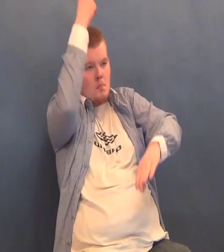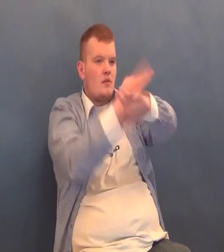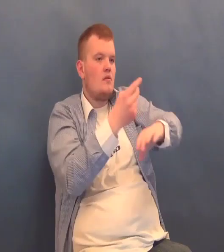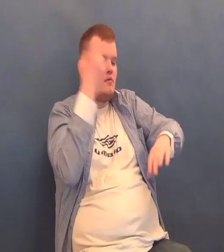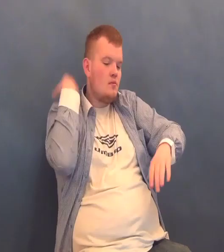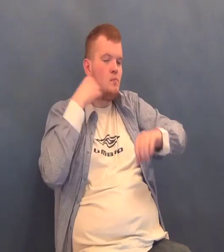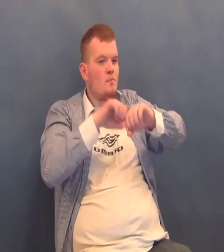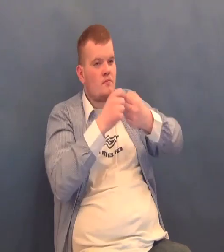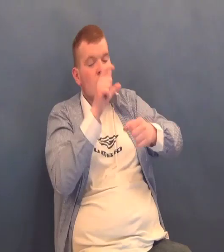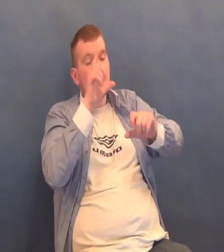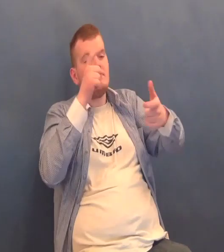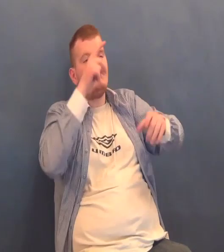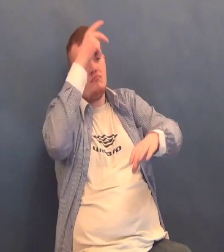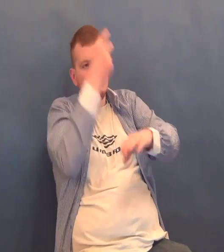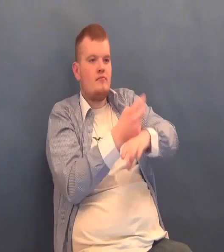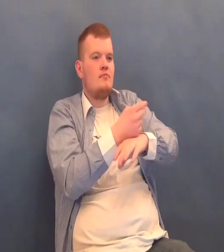Upadając, można złamać kręgosłup.